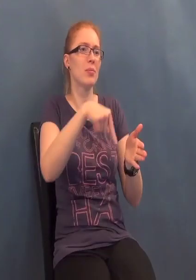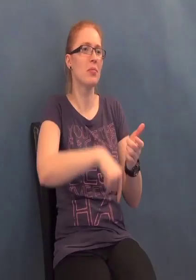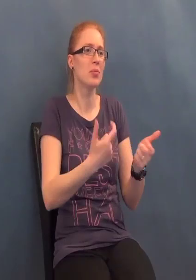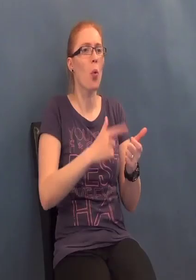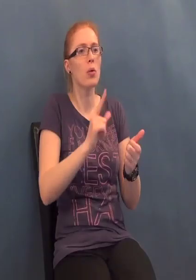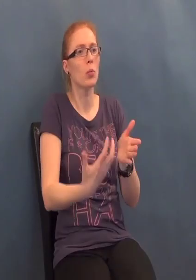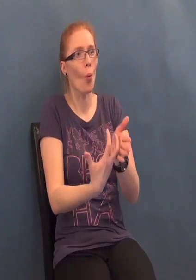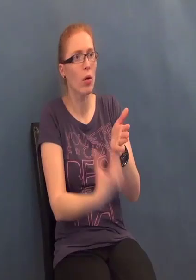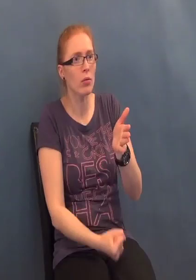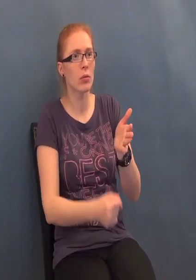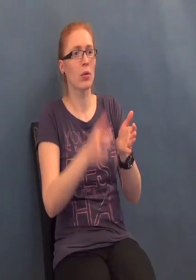Tam jest niebezpieczne, może cię wessać.